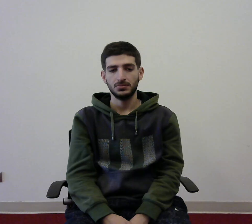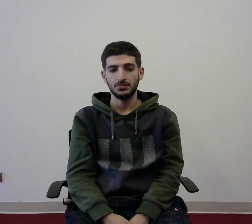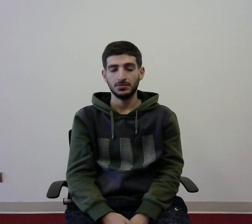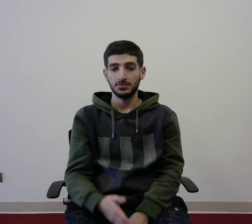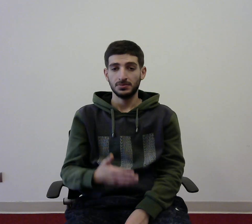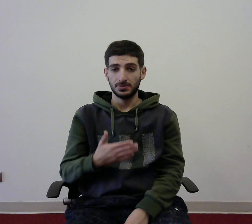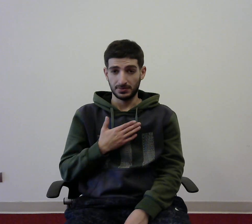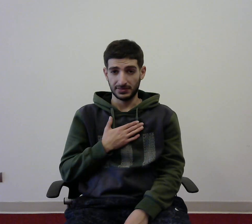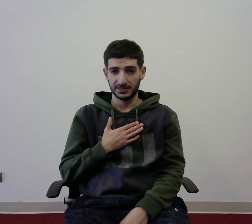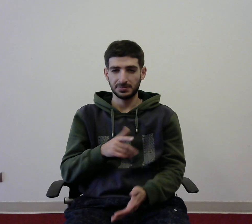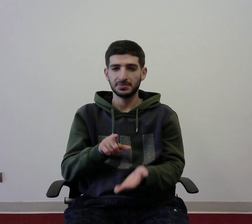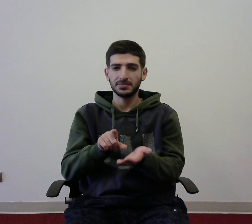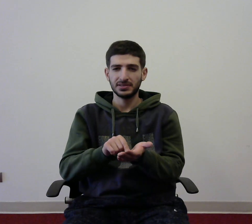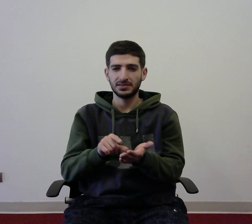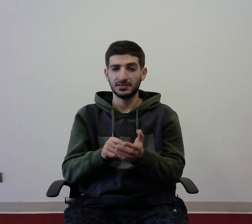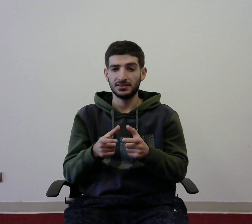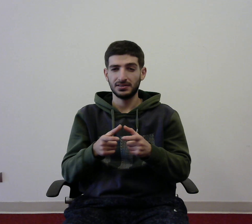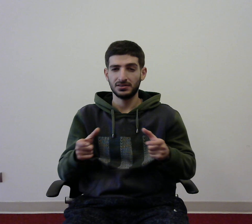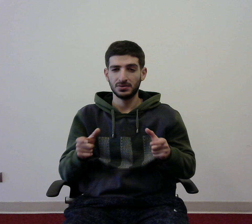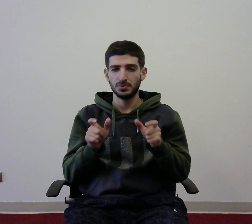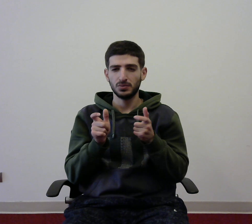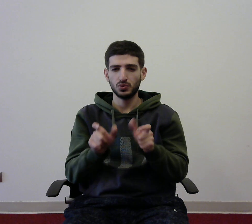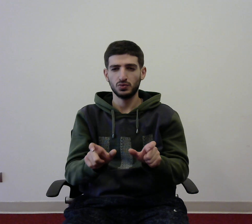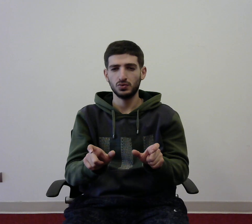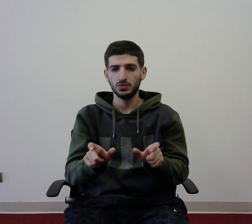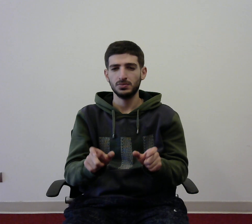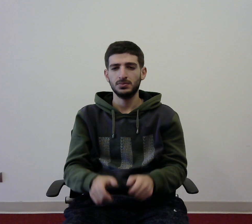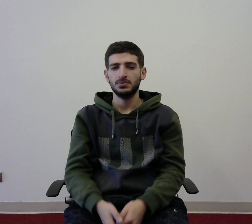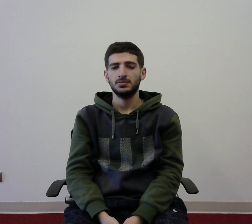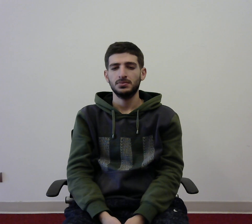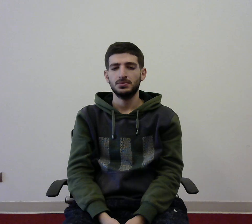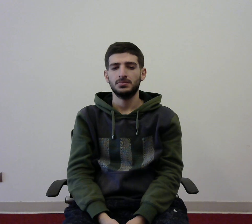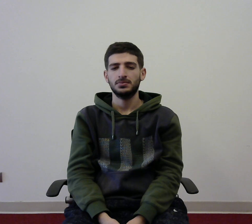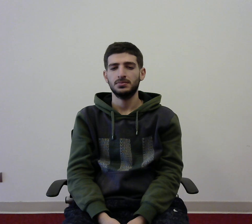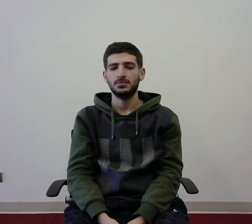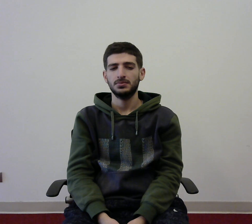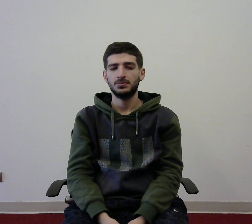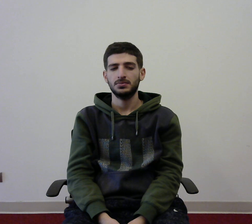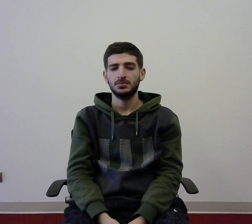Mənim pensiya kartım bloklanıb